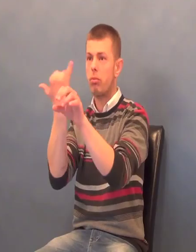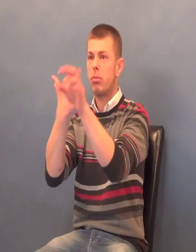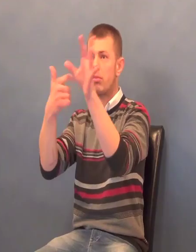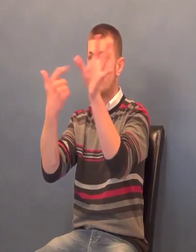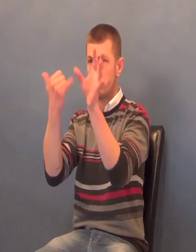Dwudziesty szósty, dwudziesty szósty.